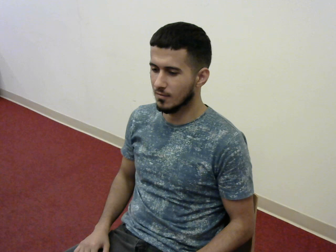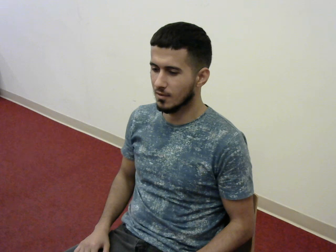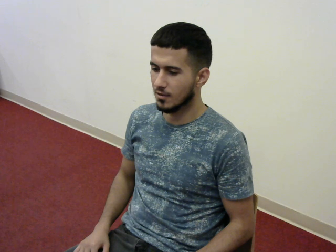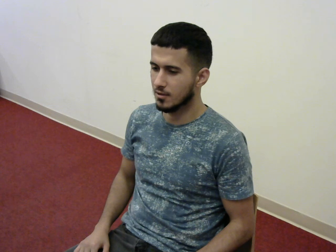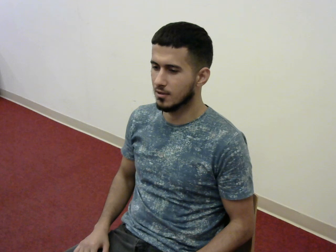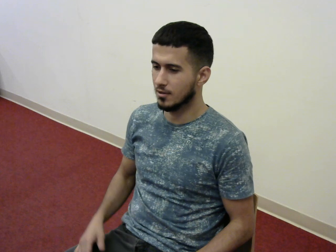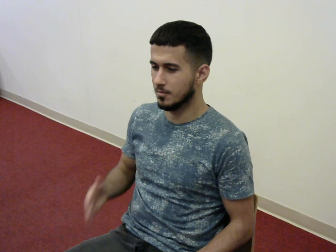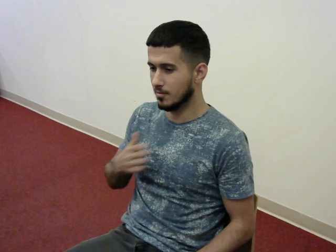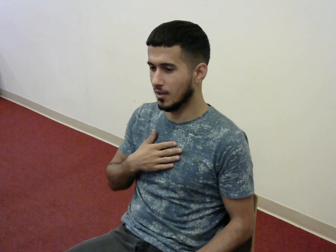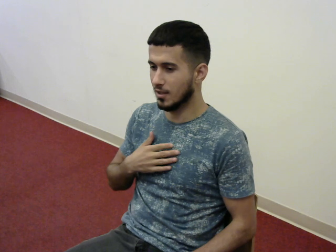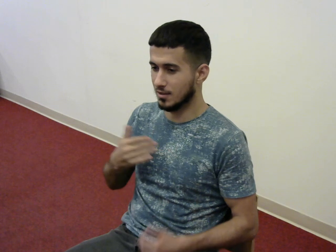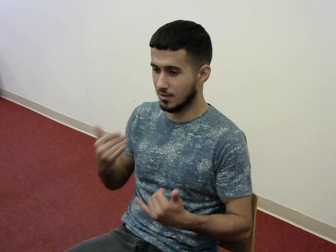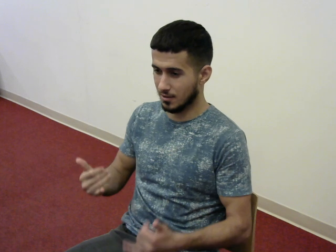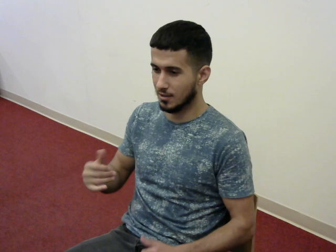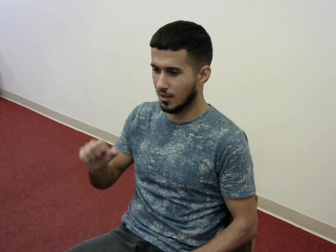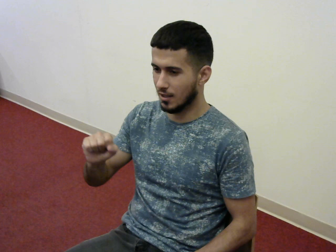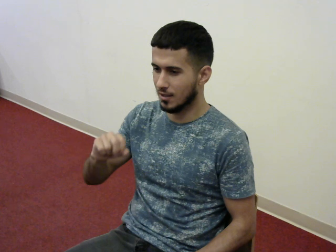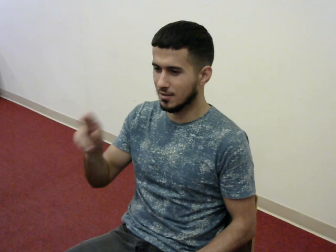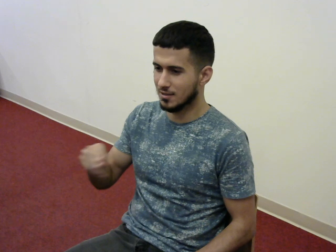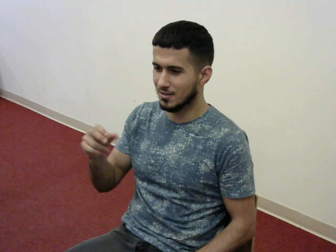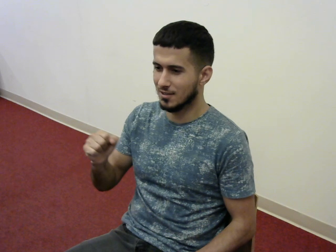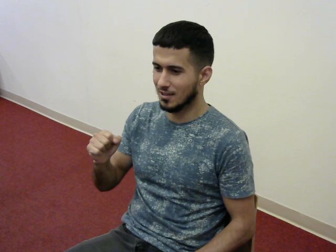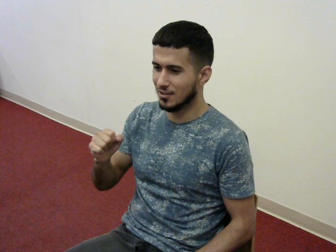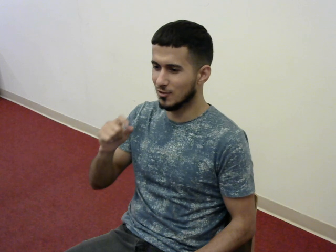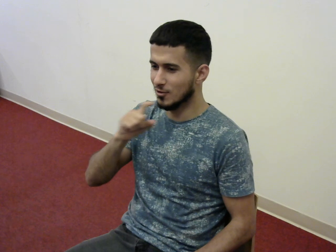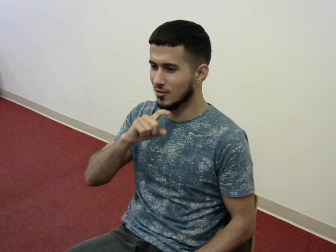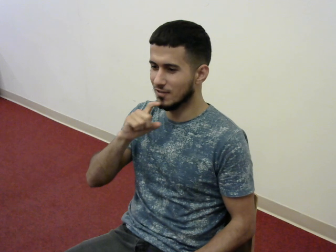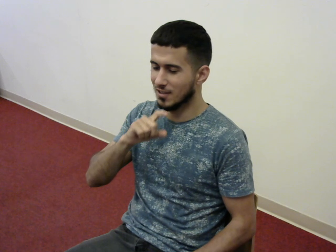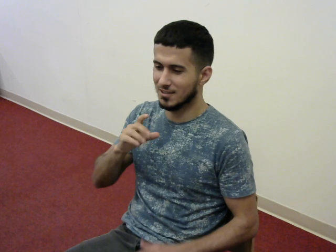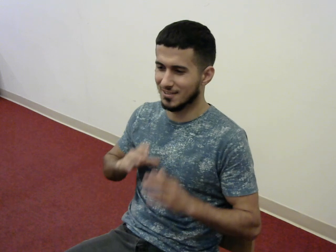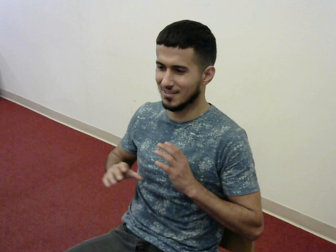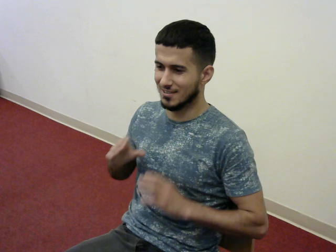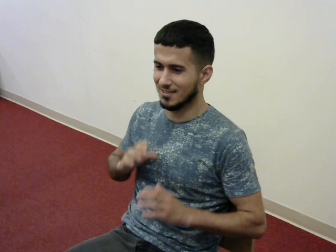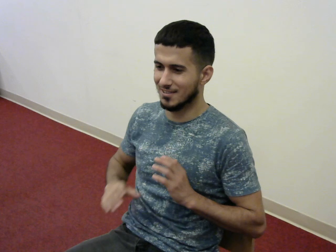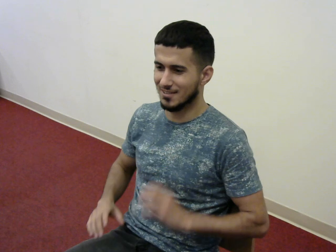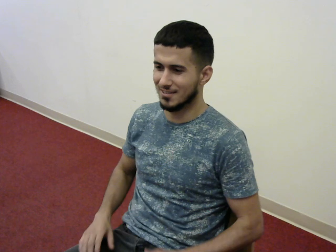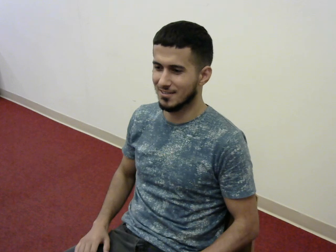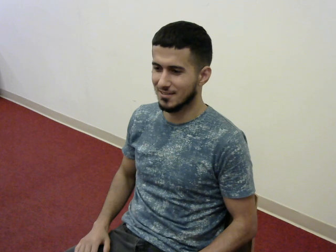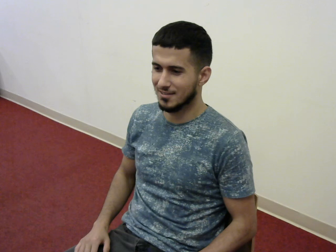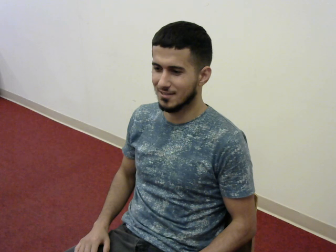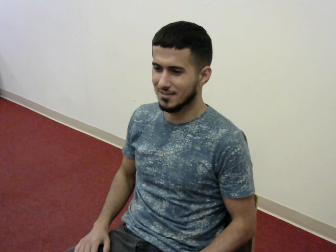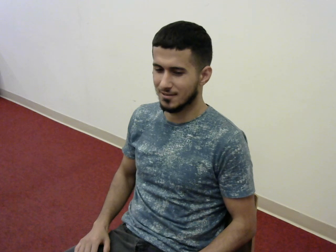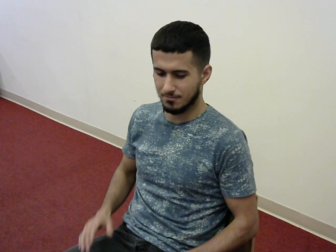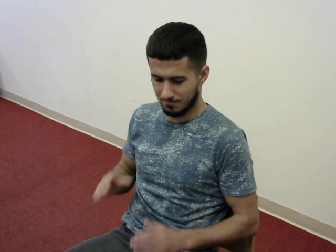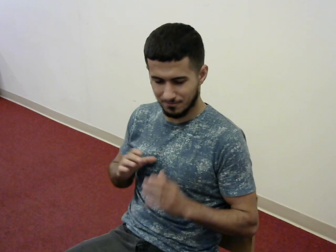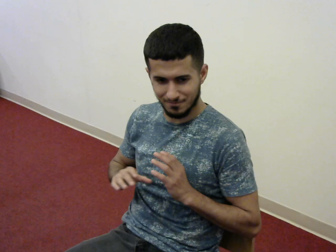Mən indi ADA universitetindəyəm